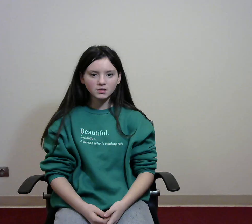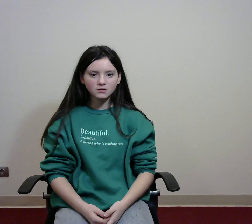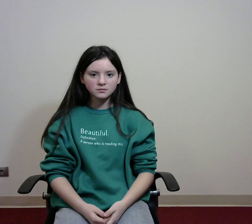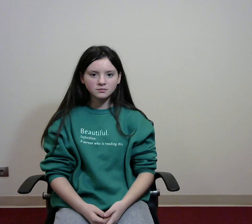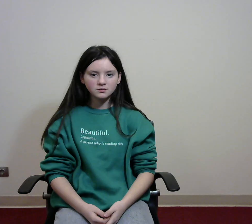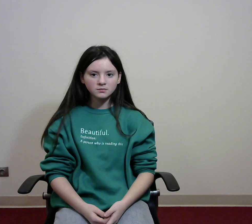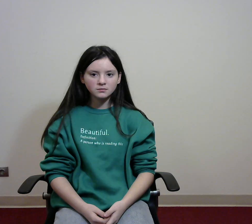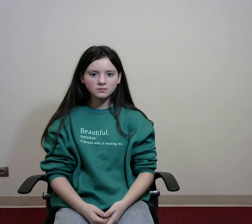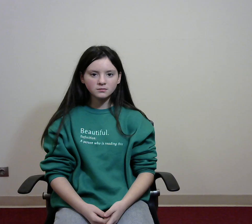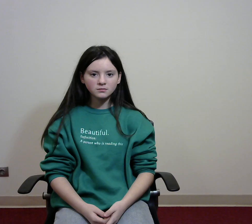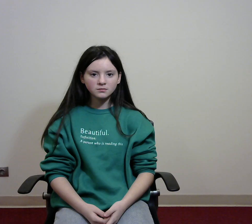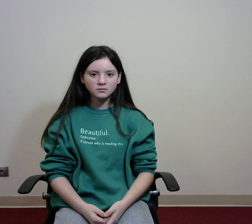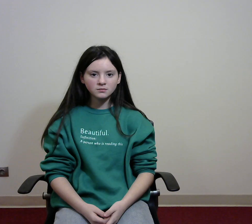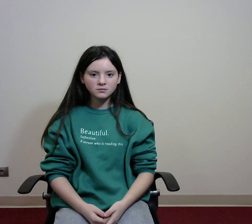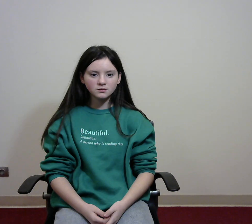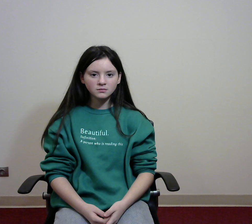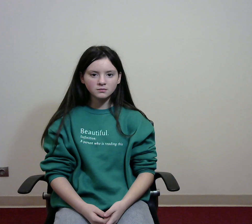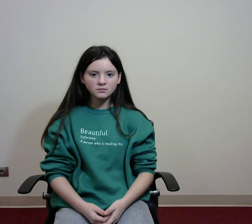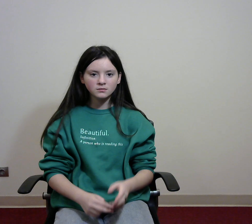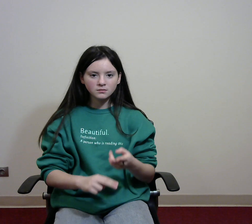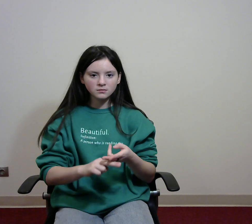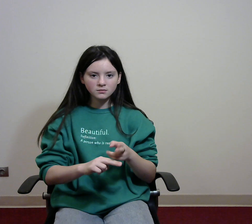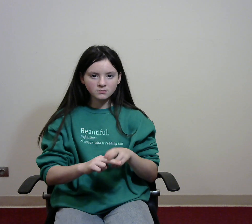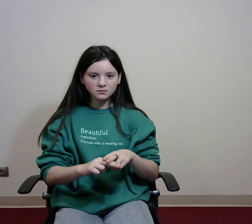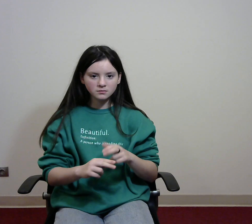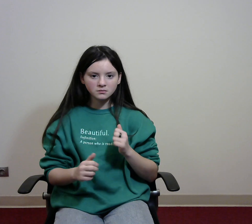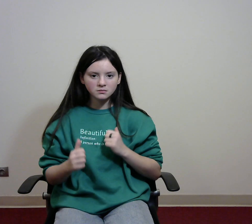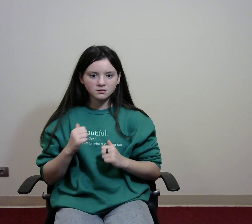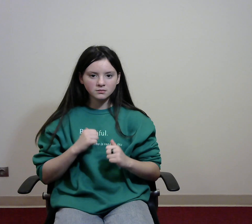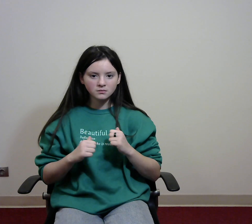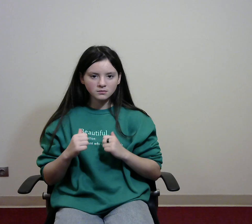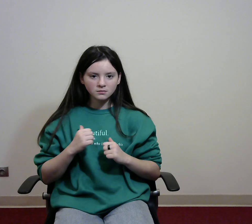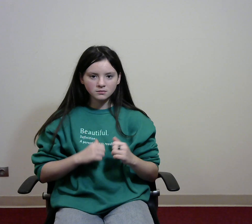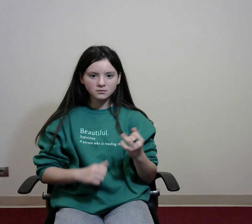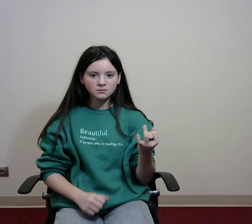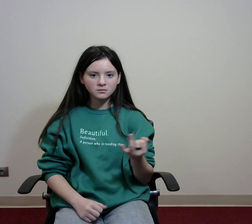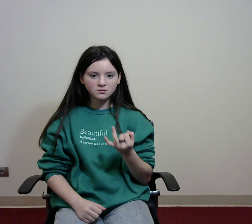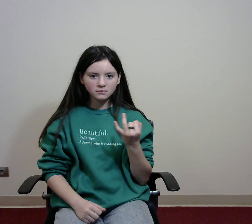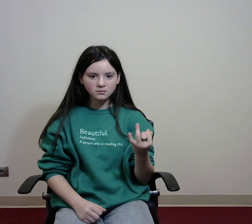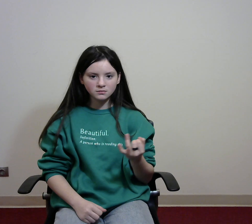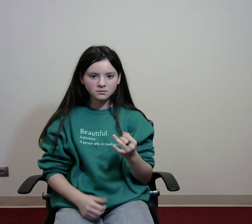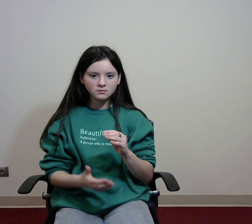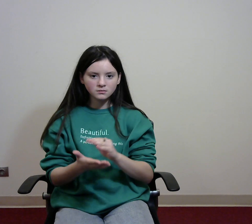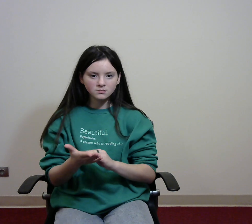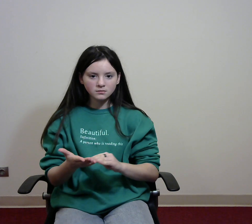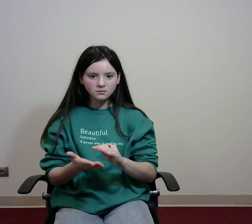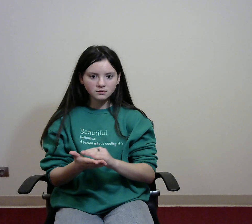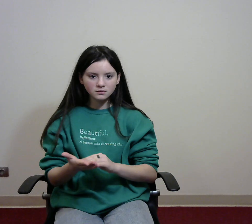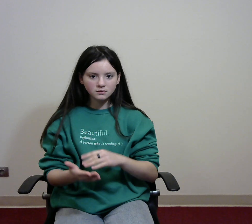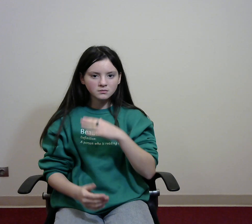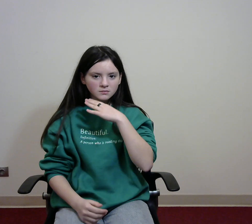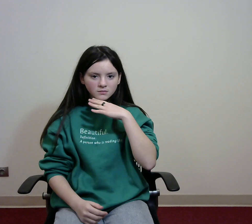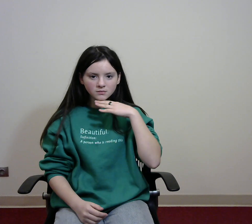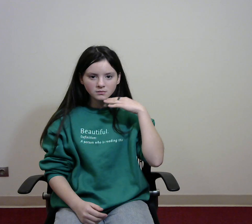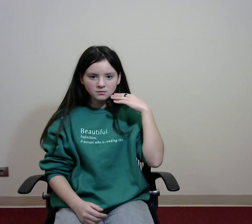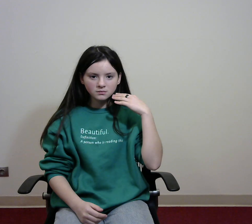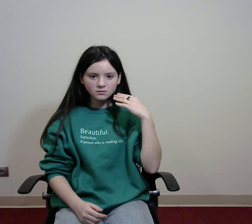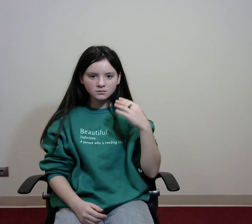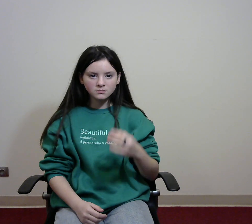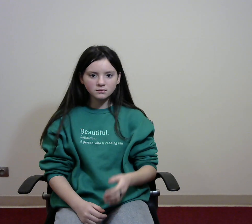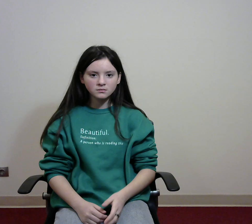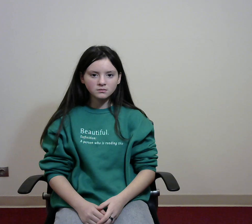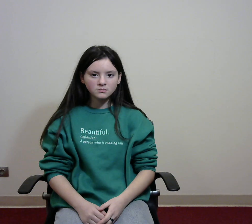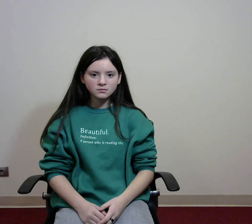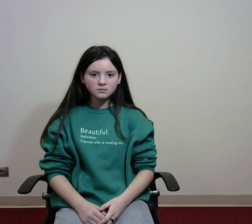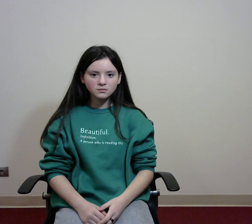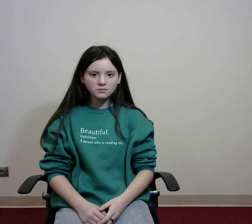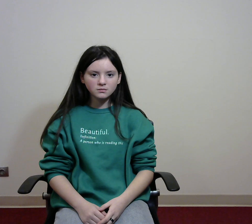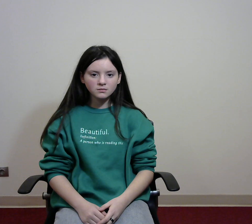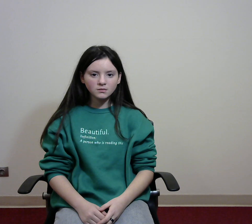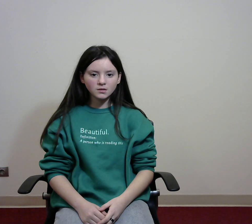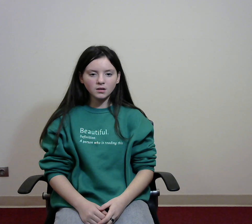Bu müəllimin maraqlı yazıları çoxdur